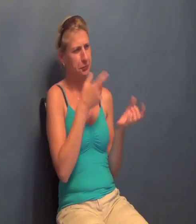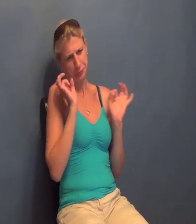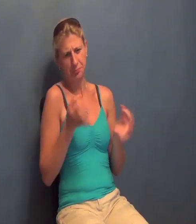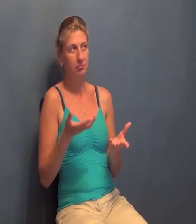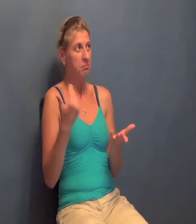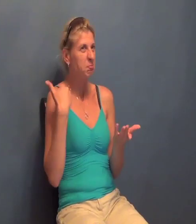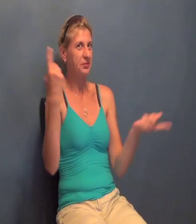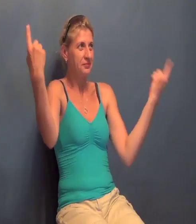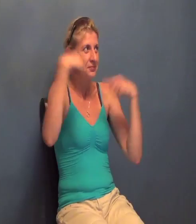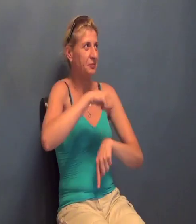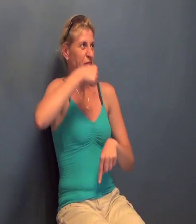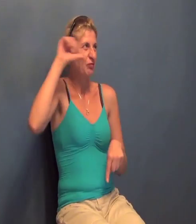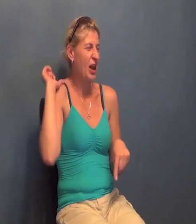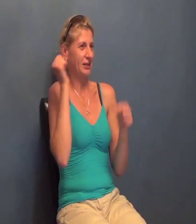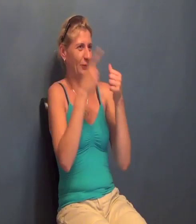"- Wczoraj była straż pożarna, przyjechała..." i tak dalej.